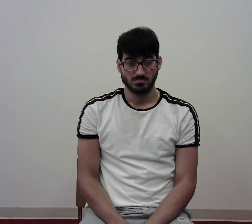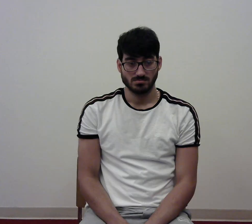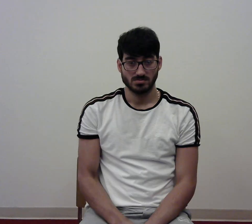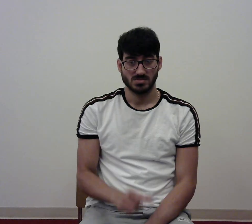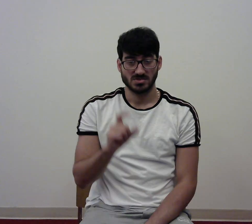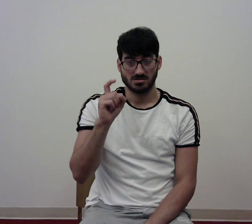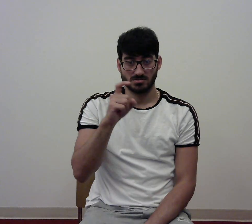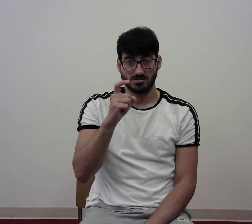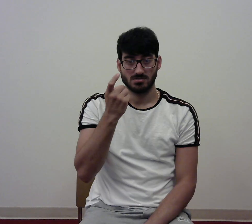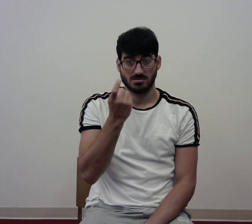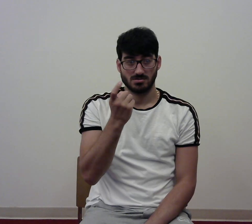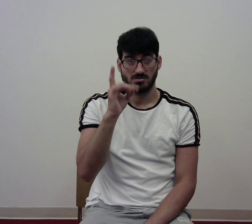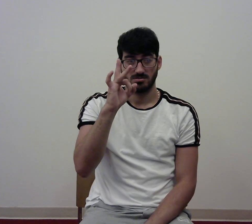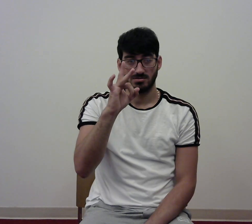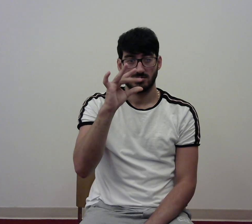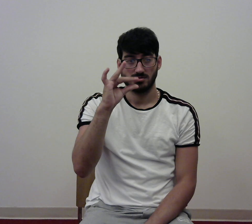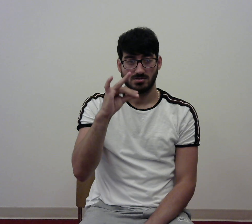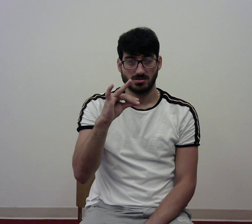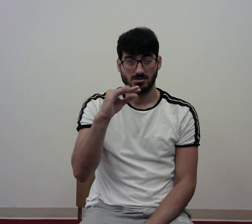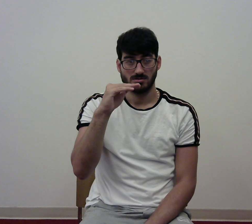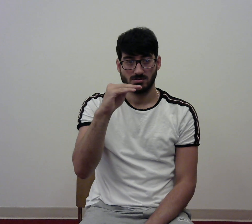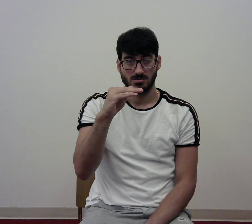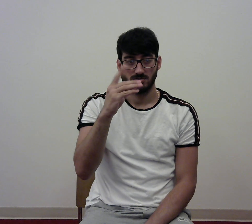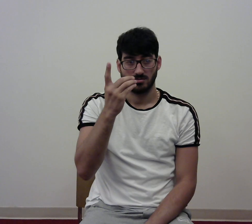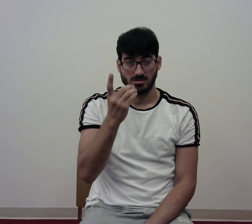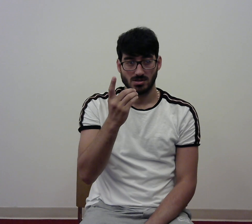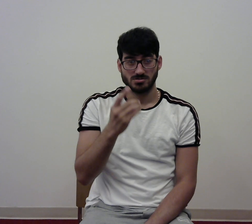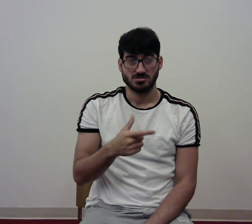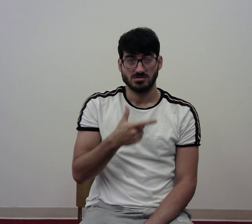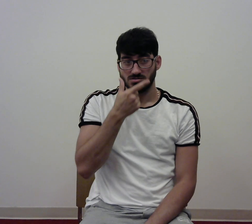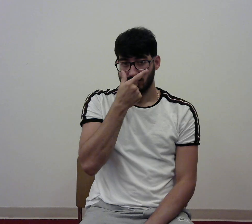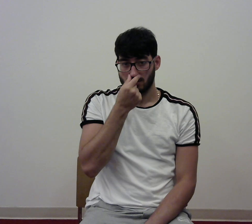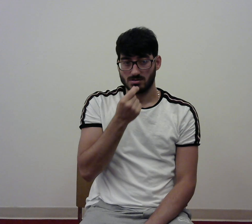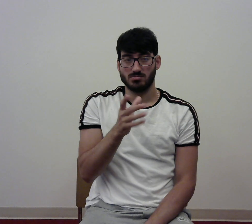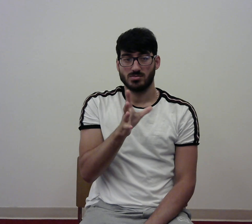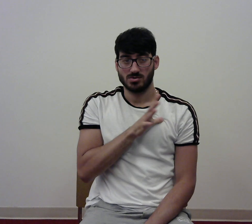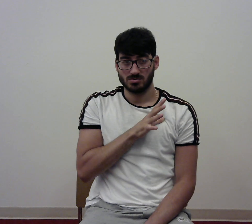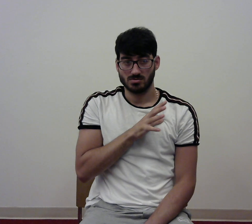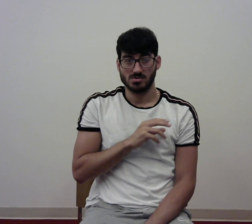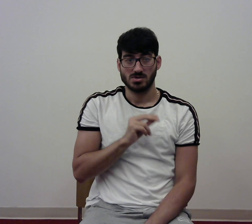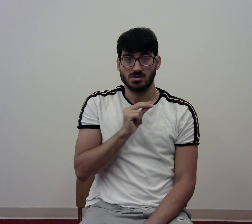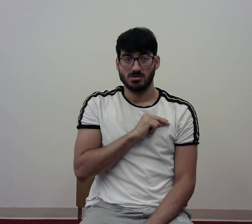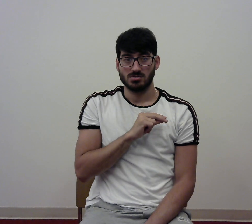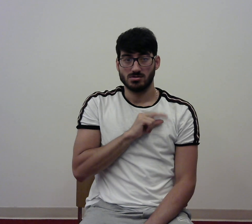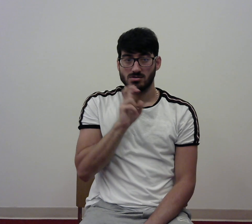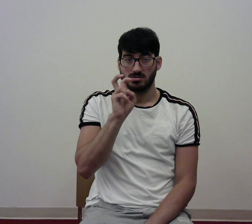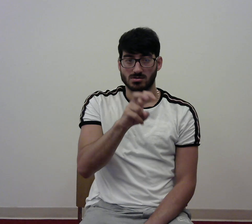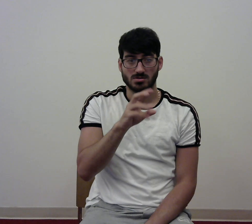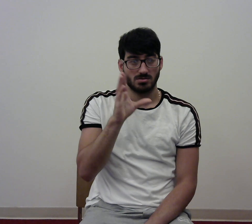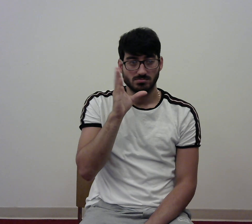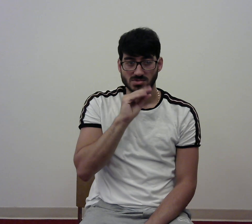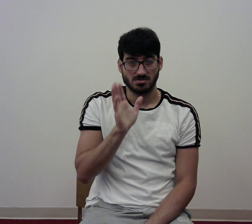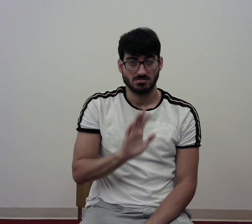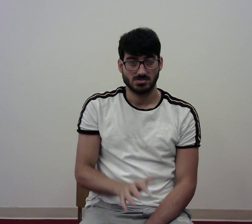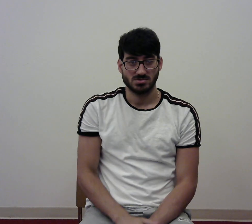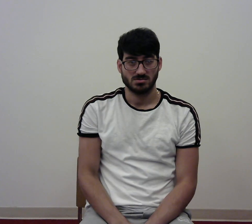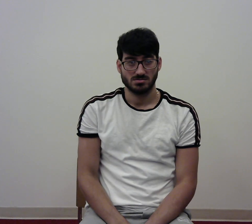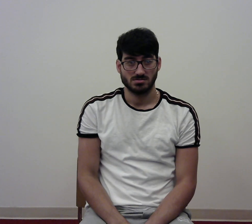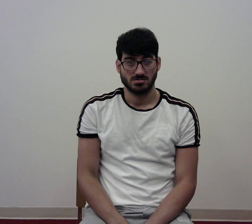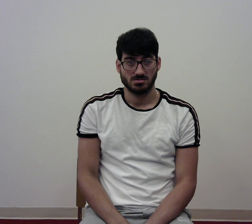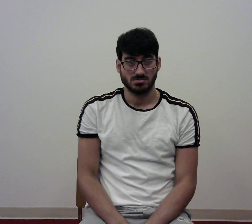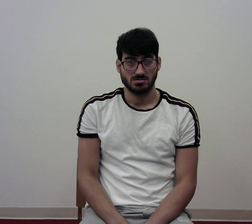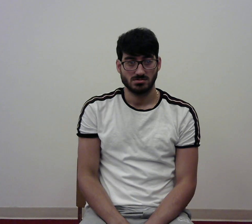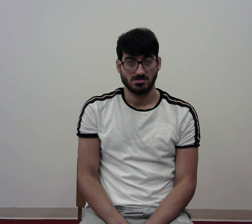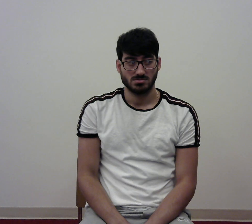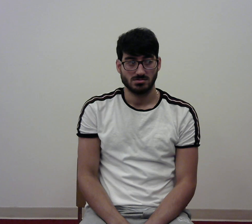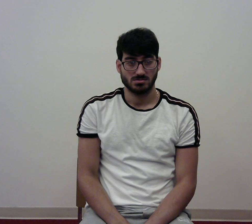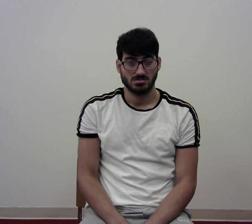Zərifə qrip olub, işə gələ bilmir